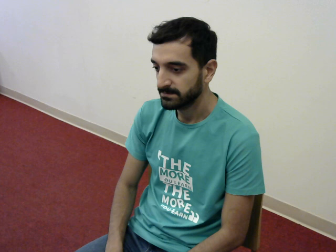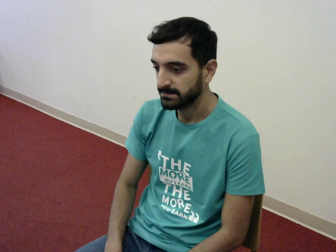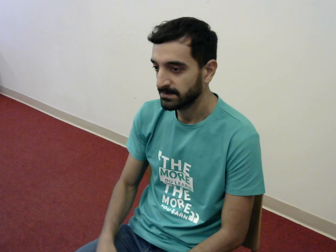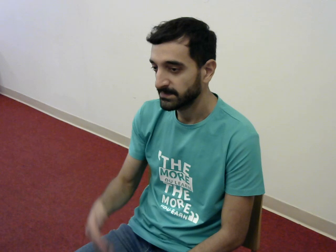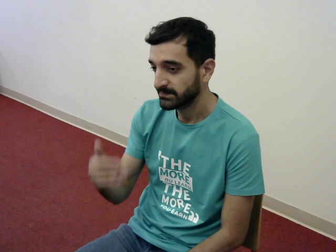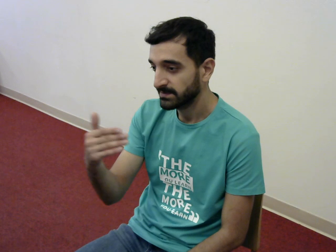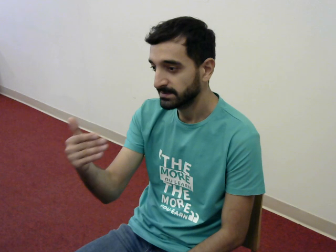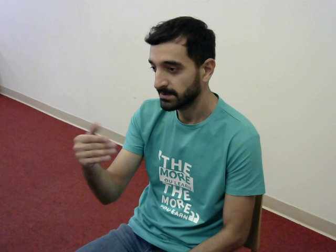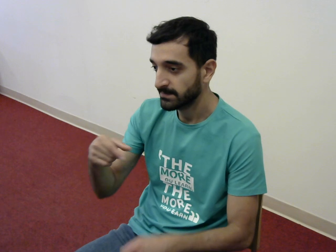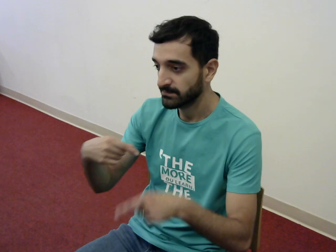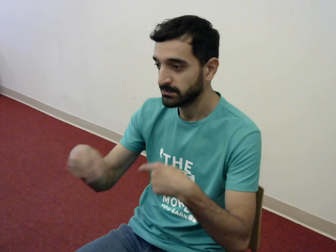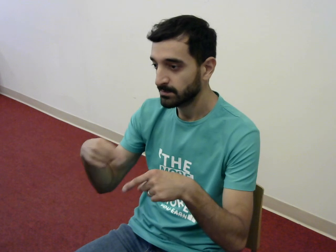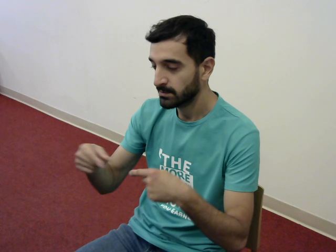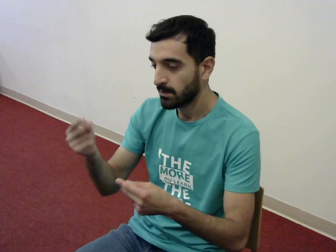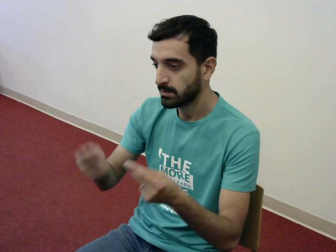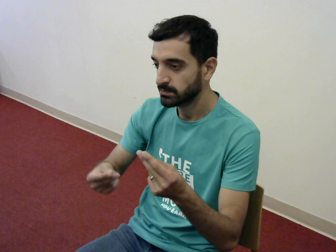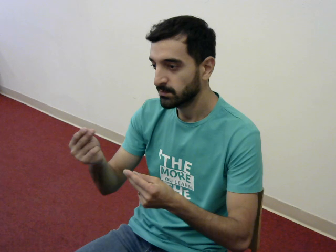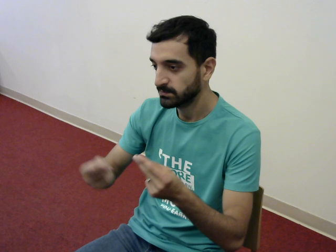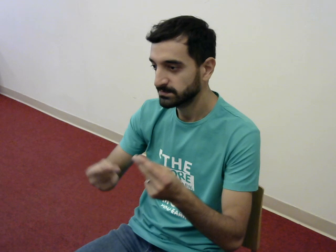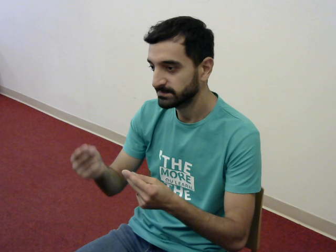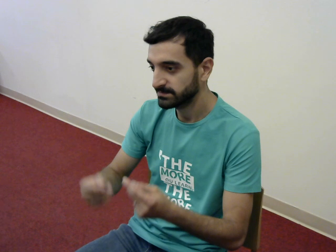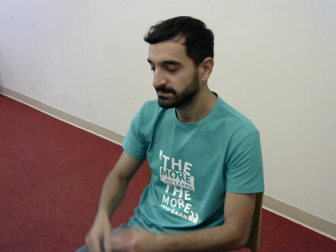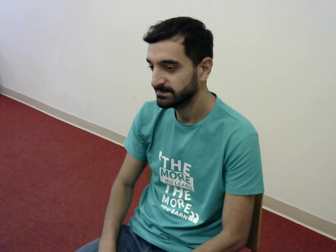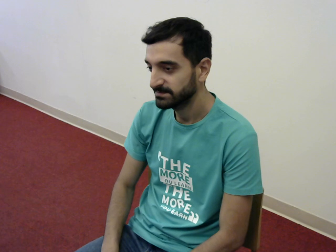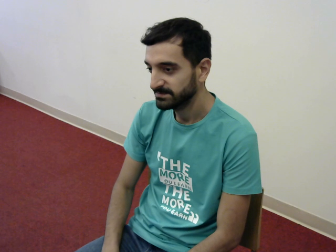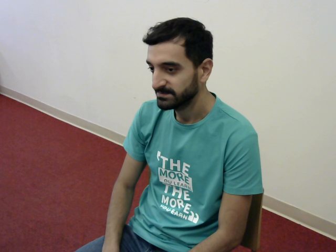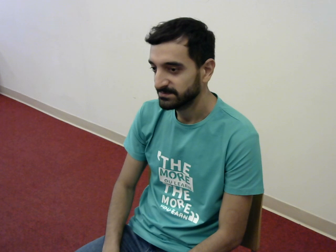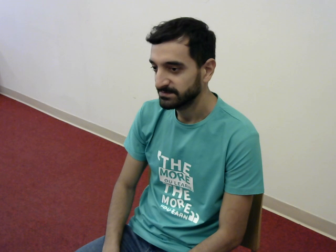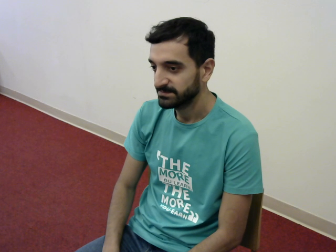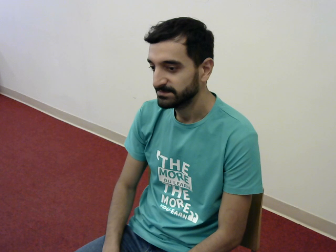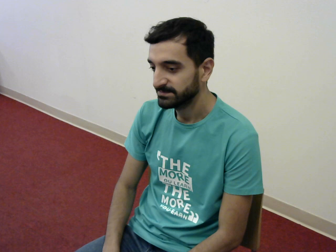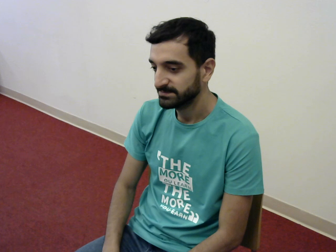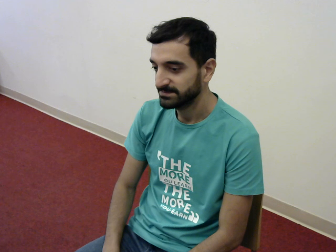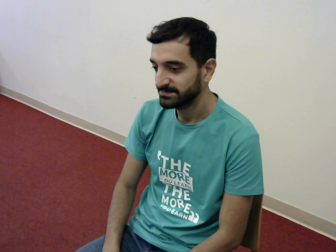Siz futbol oynayırsınız?